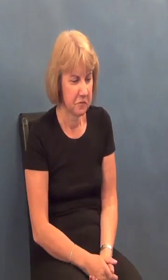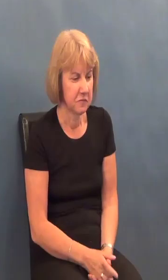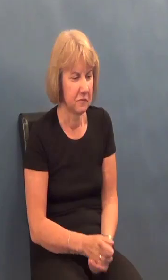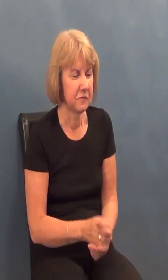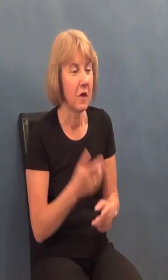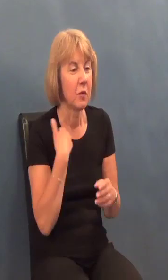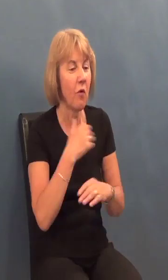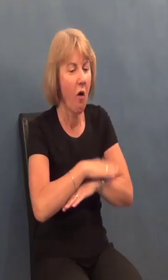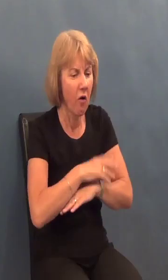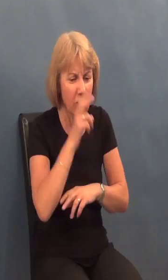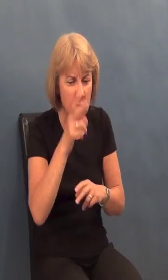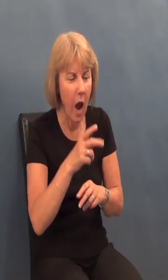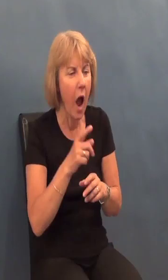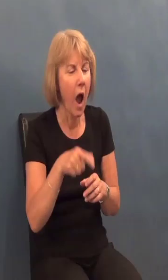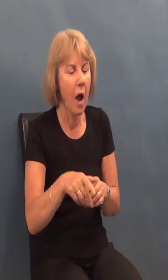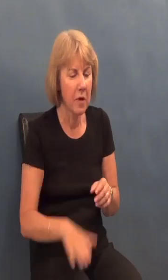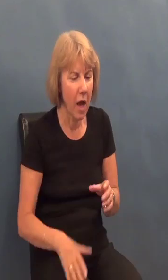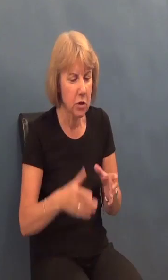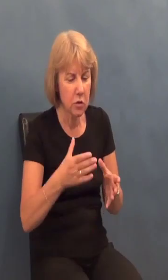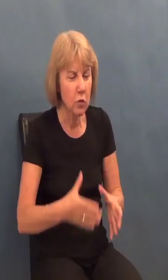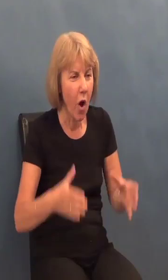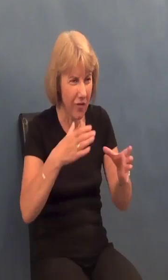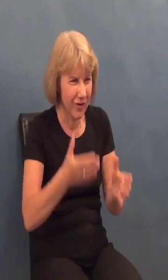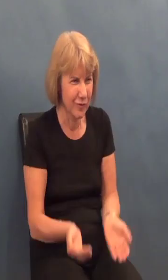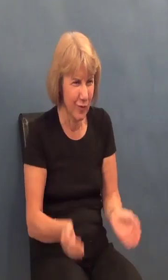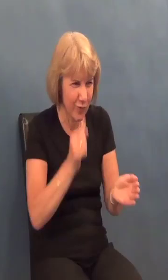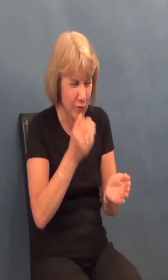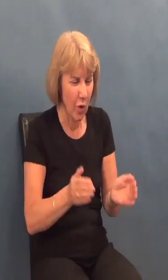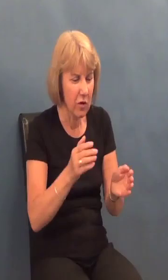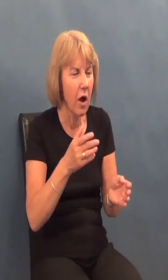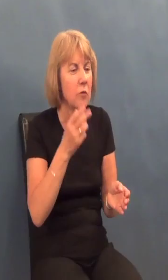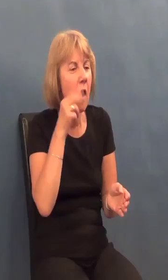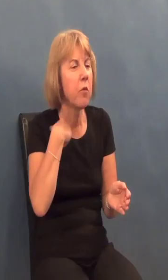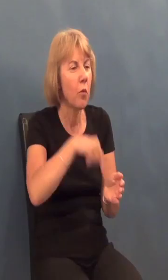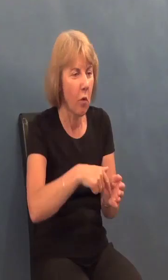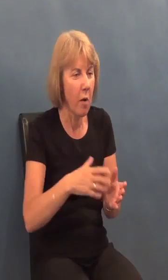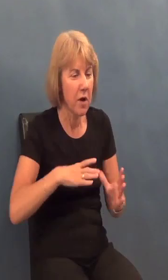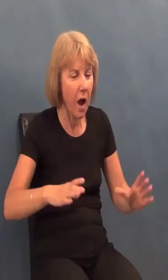Są przy oknie i szukają, a pies wkłada swój pysk do słoika, w którym wcześniej była żaba.